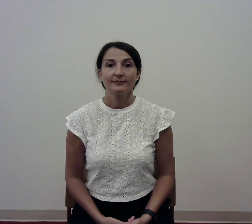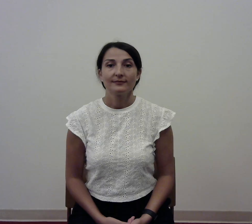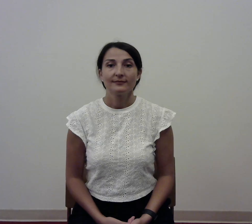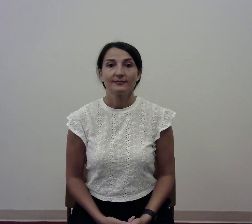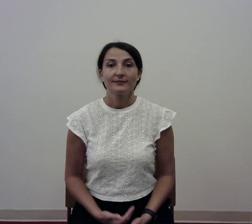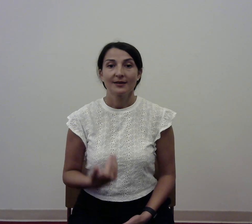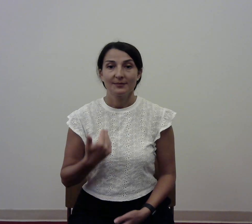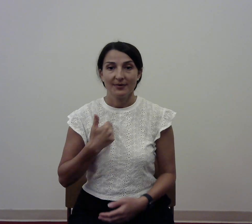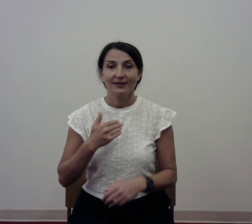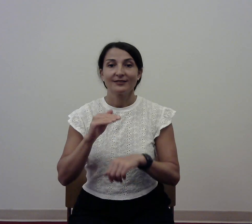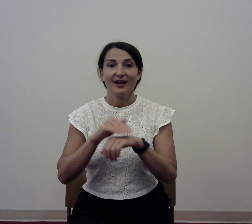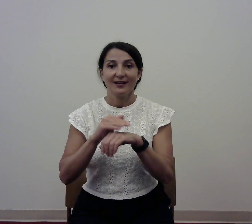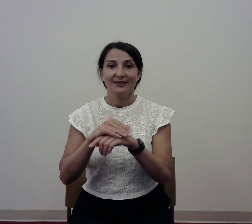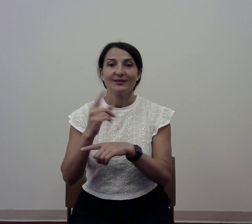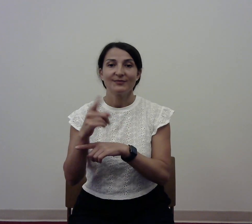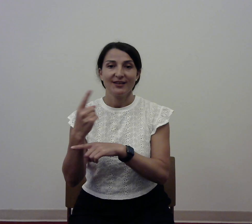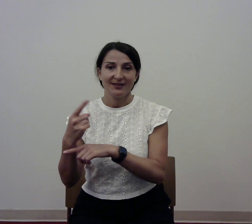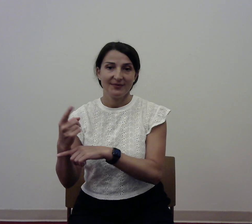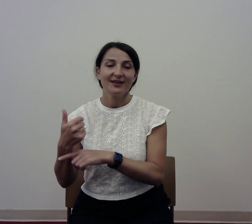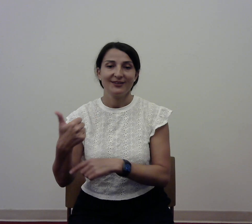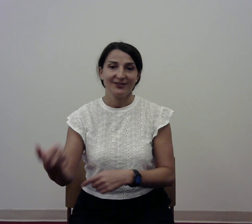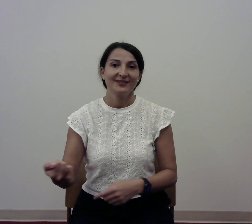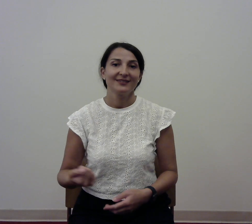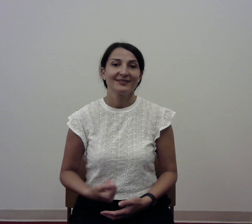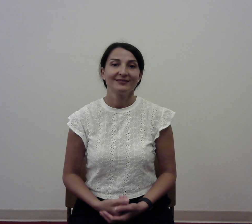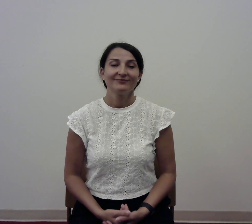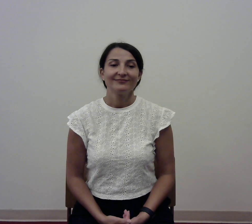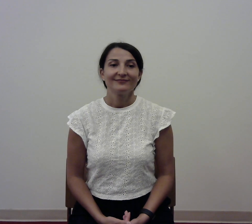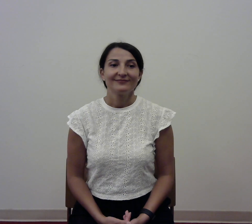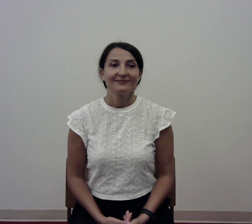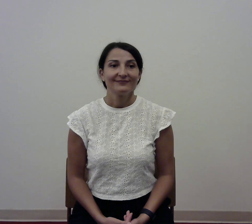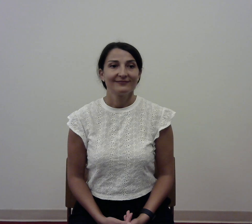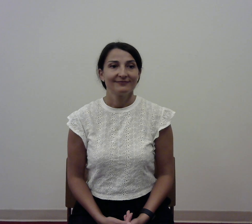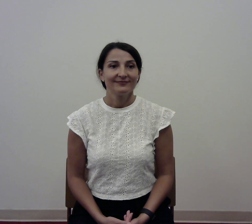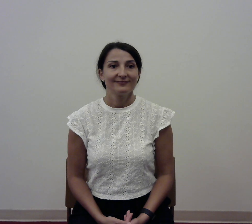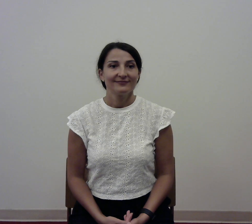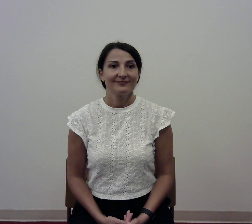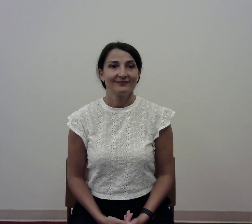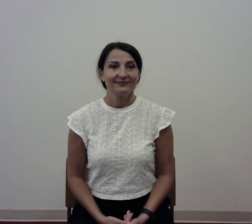Mən axşamlar gəzməyə çıxıram